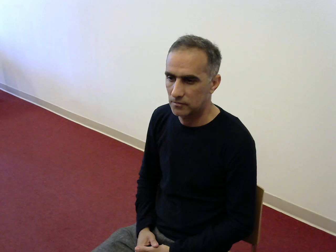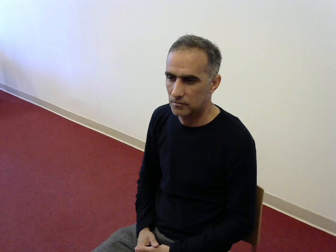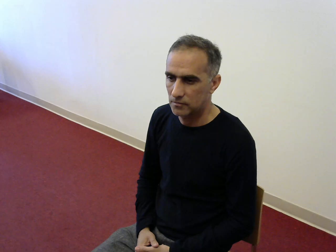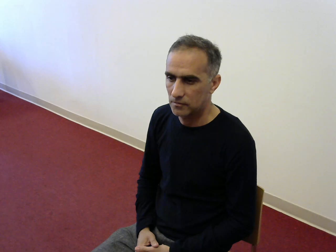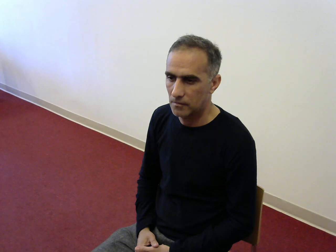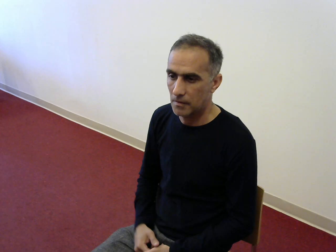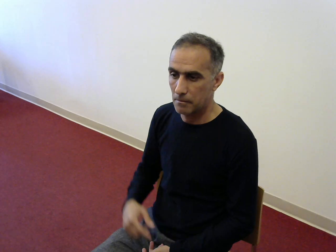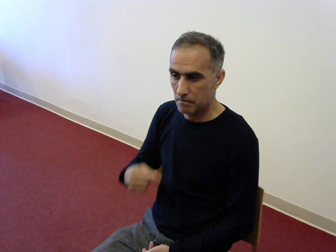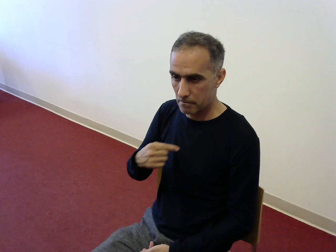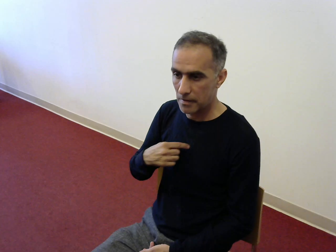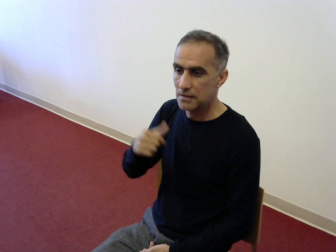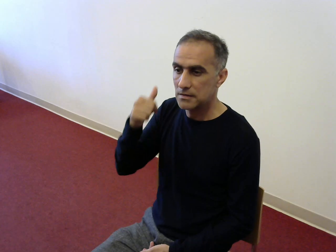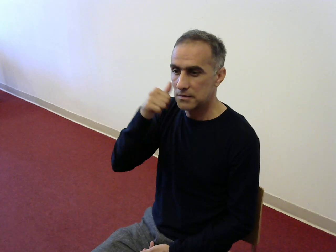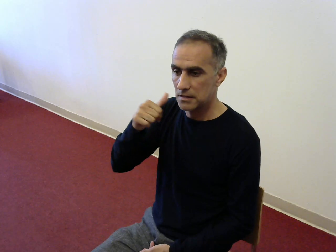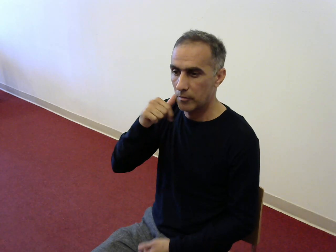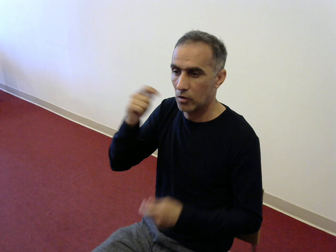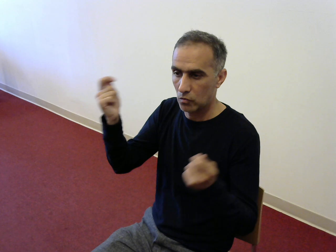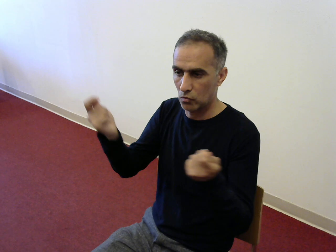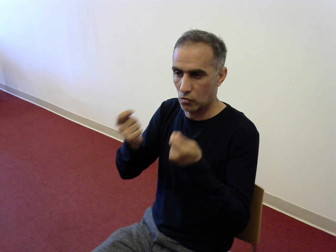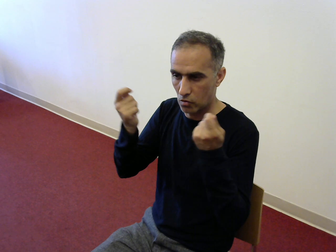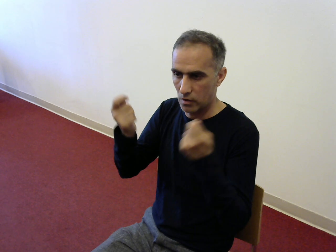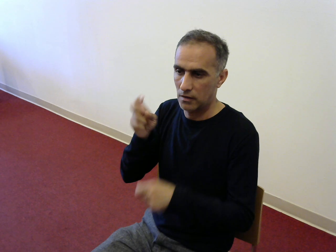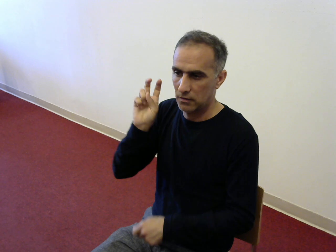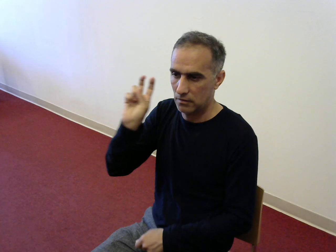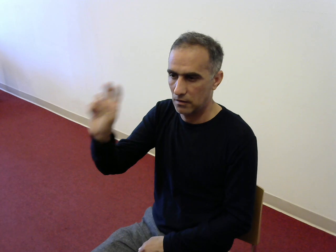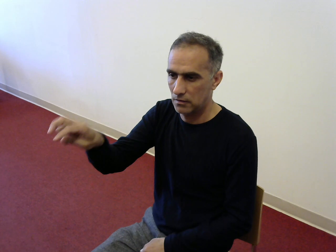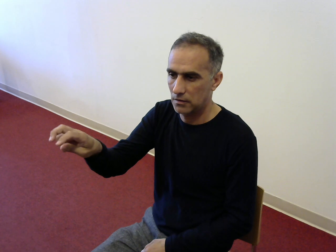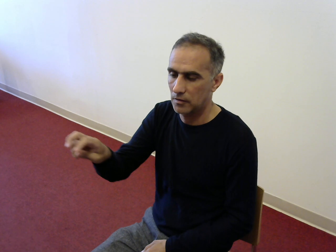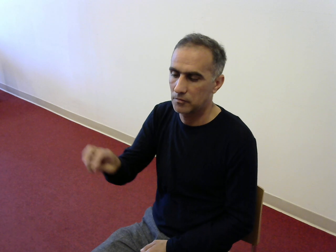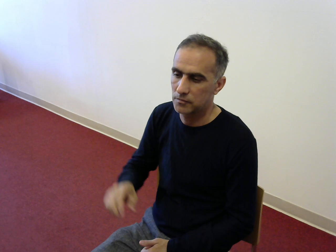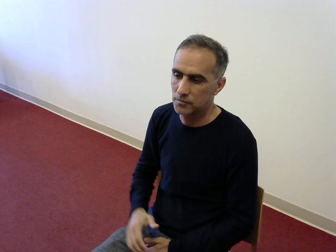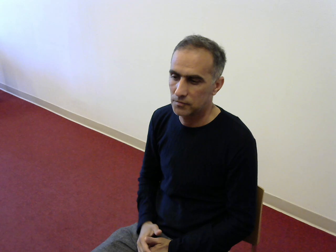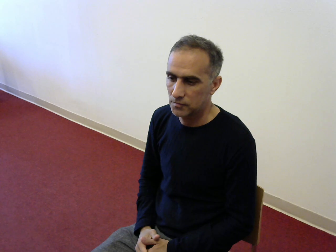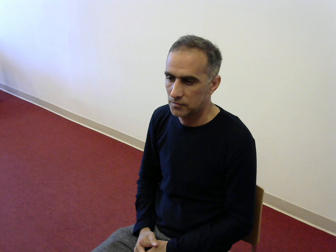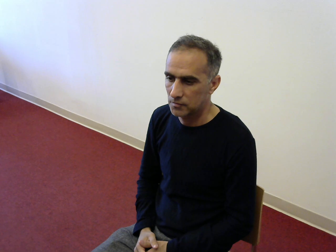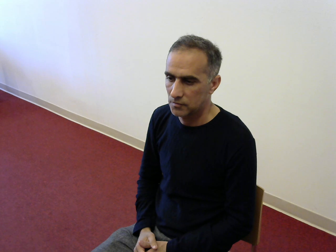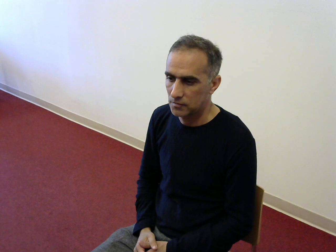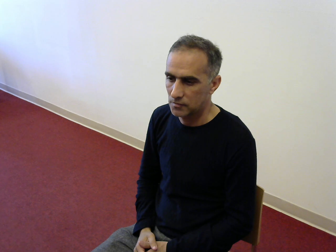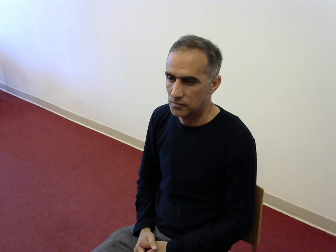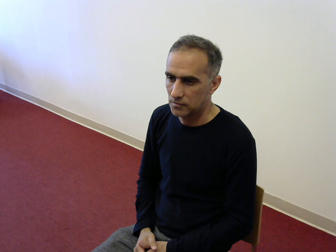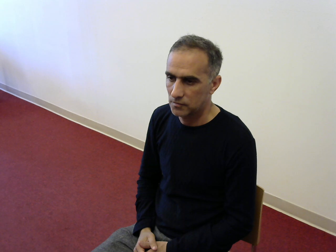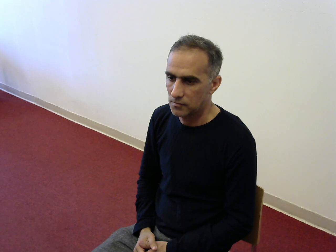Mən sabah toya gedirəm